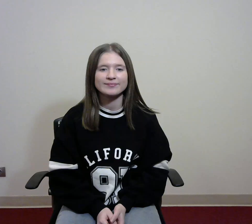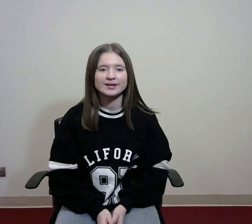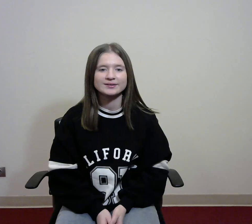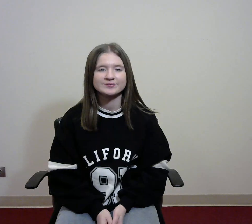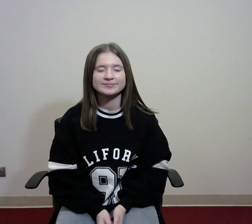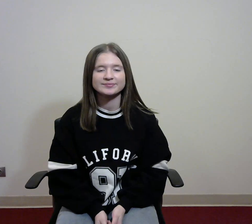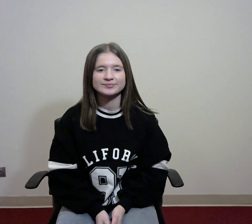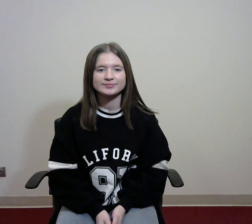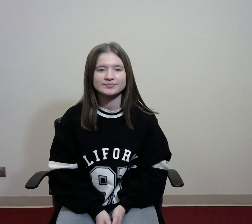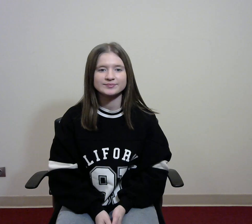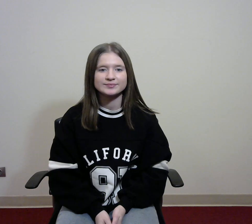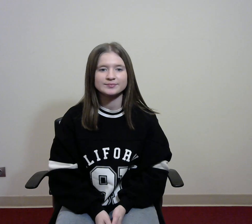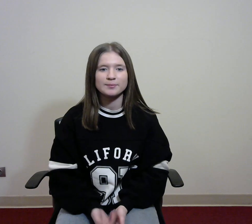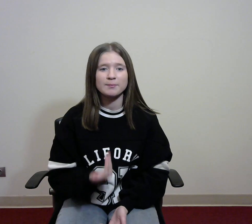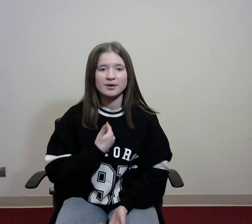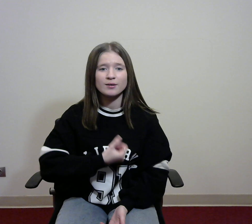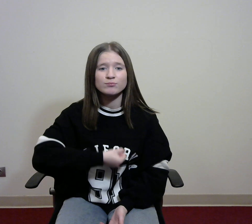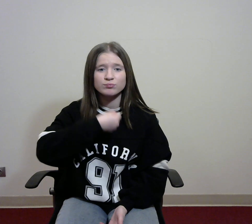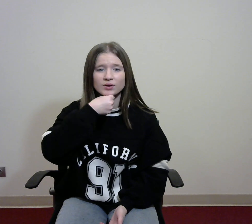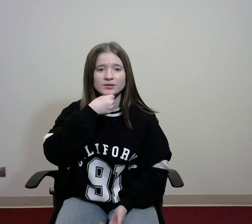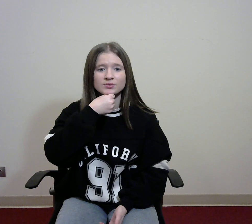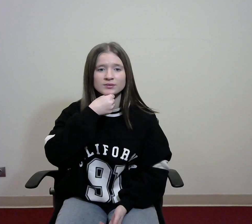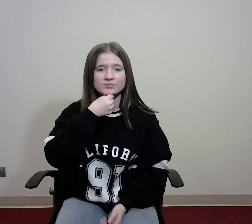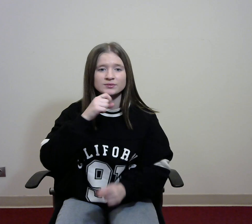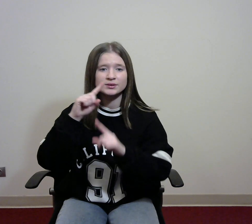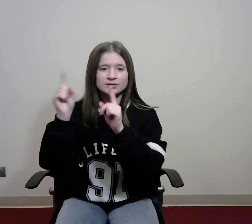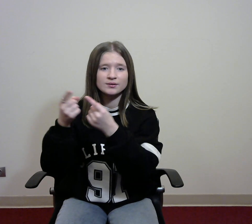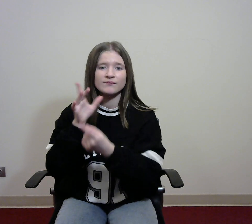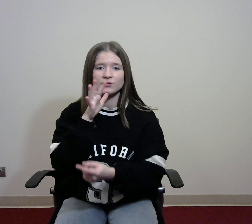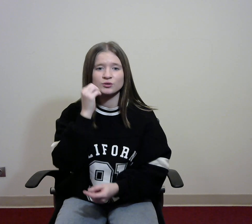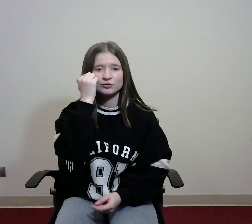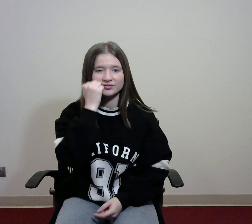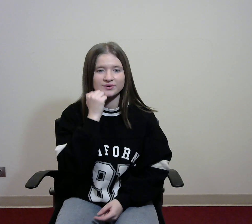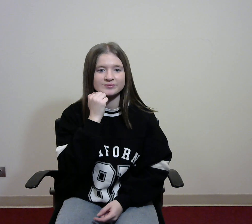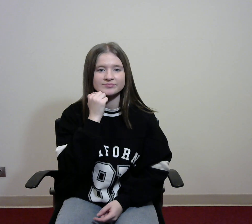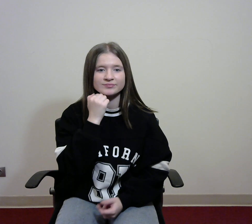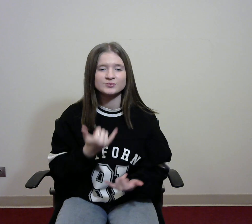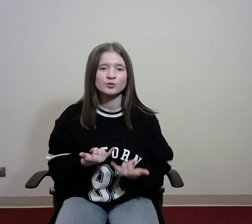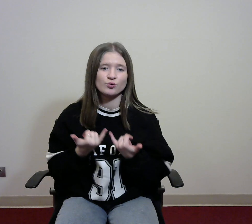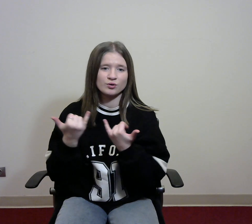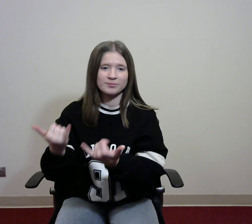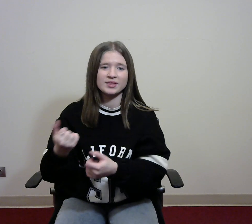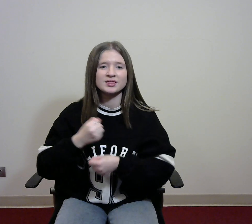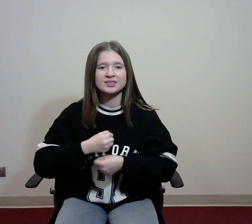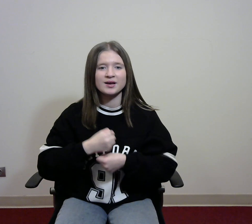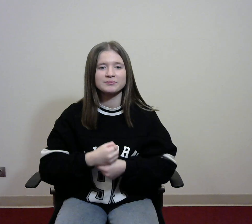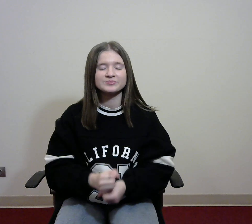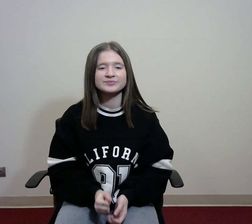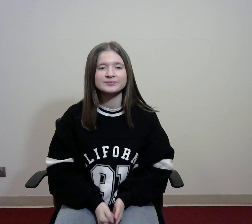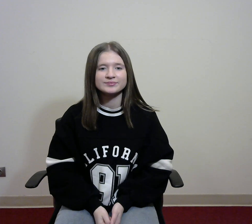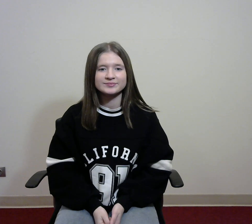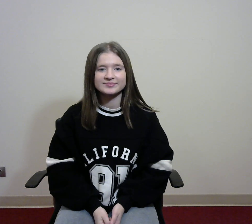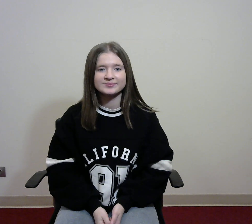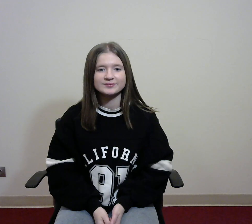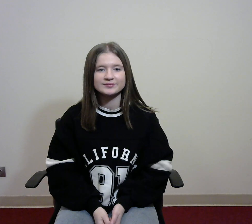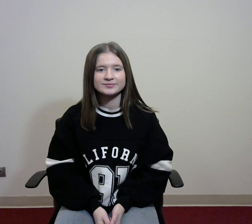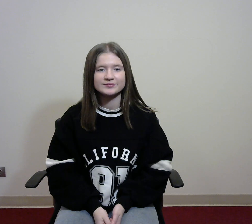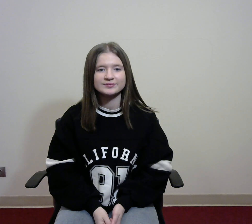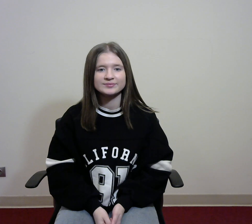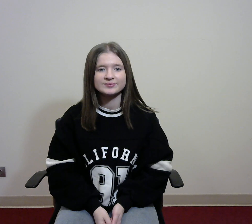Mən böyüklərə (yaşlılara) hörmət edirəm